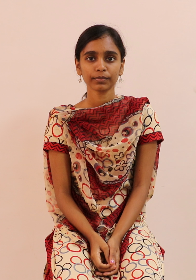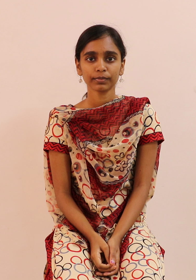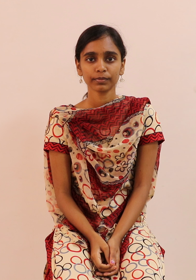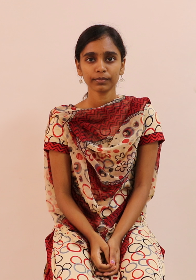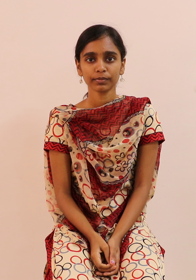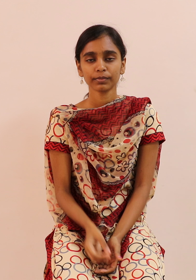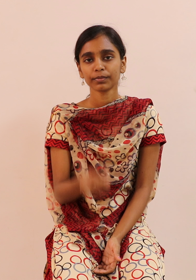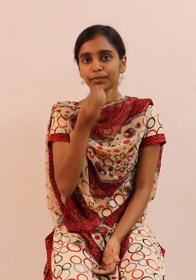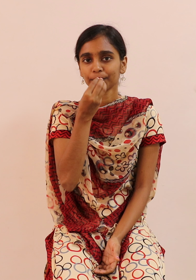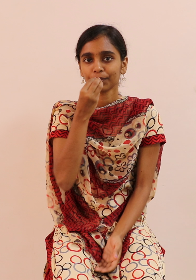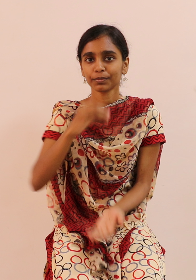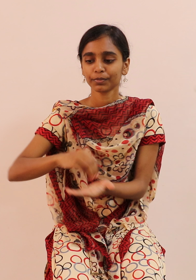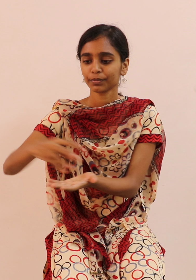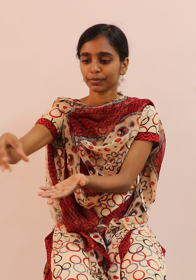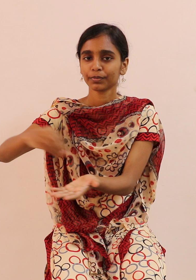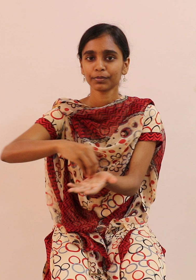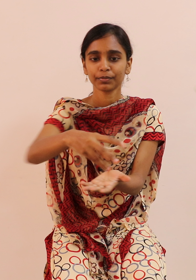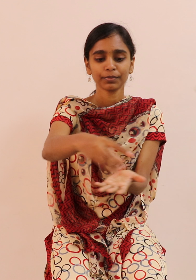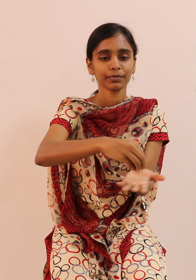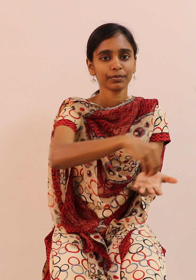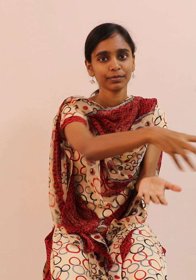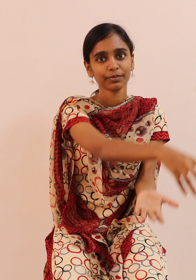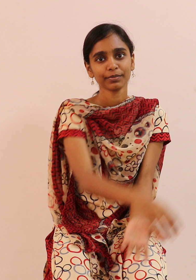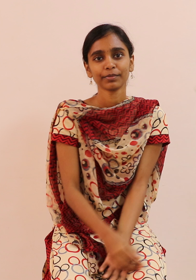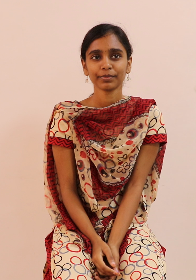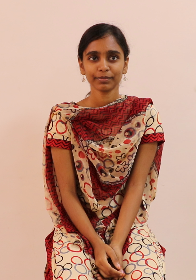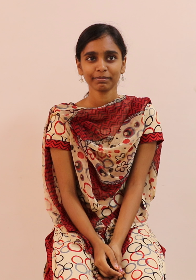serve the food